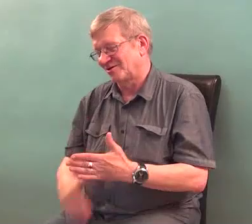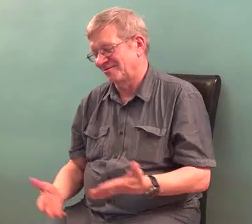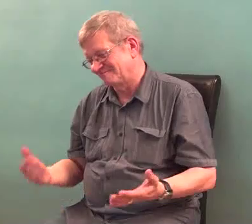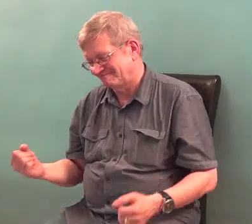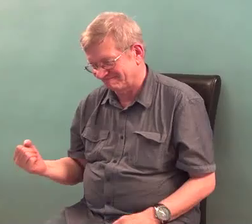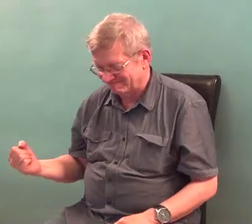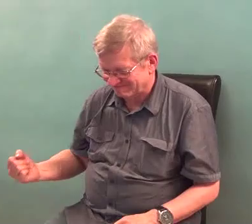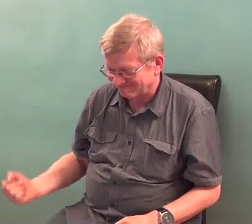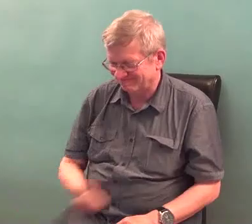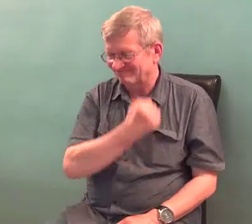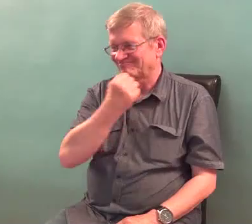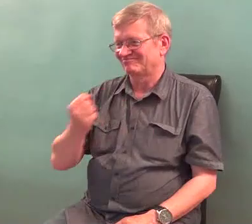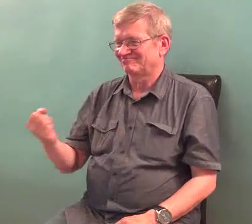Nie udało się.